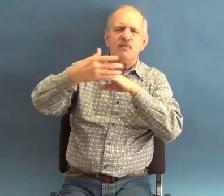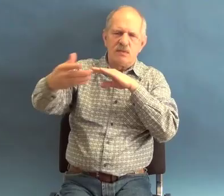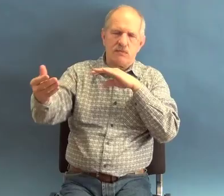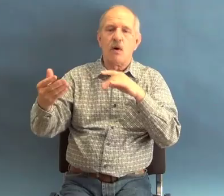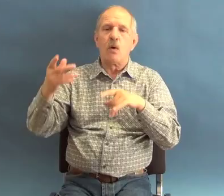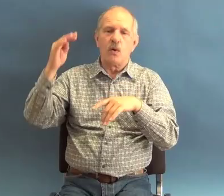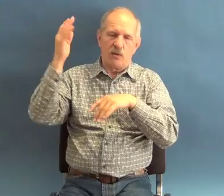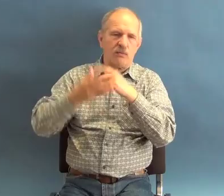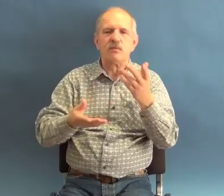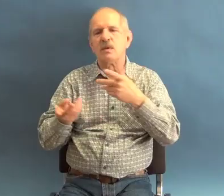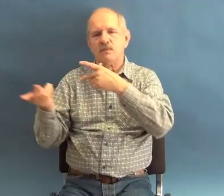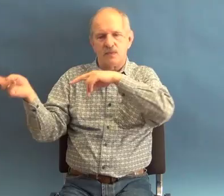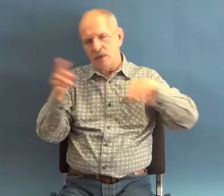Skończyli i wracają.